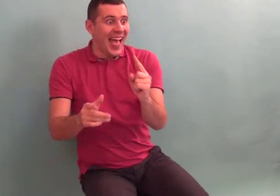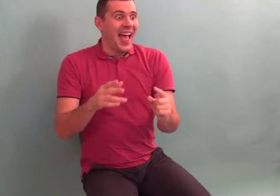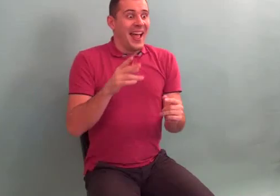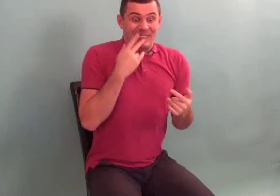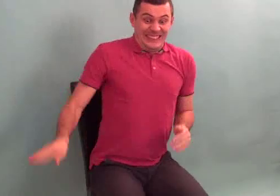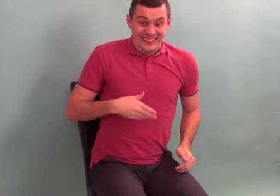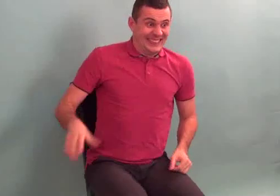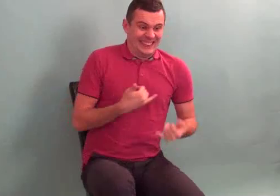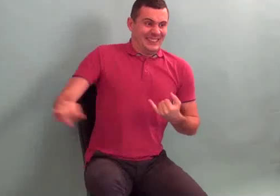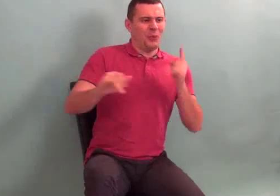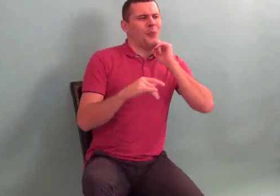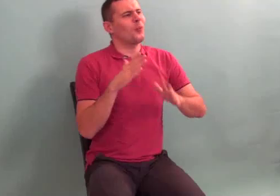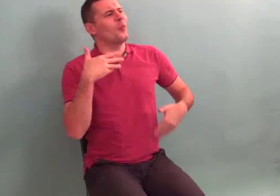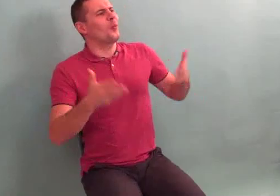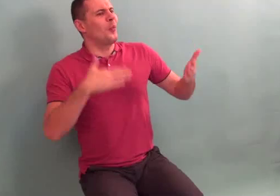Charlie odpycha chłopca nogą, udaje, że jest sam.